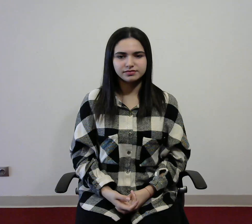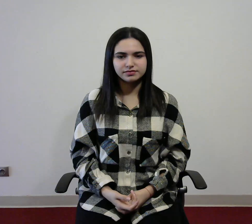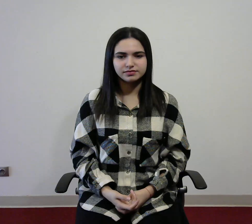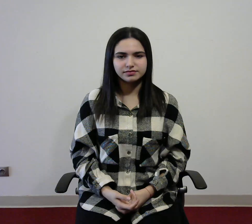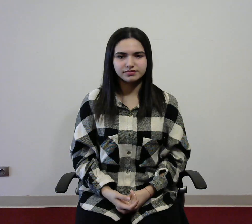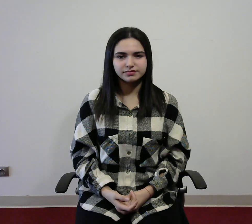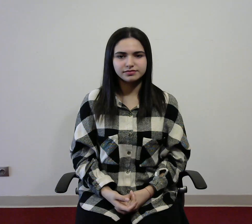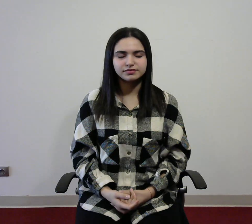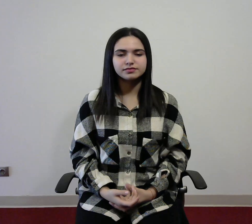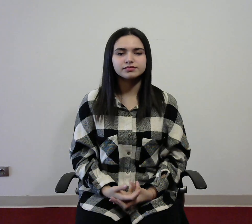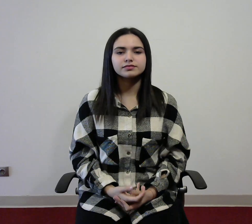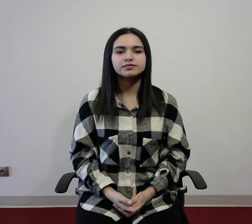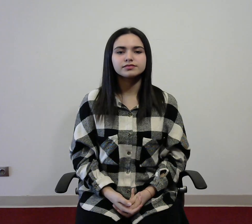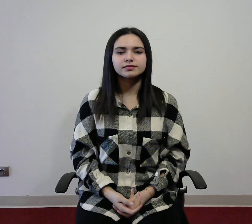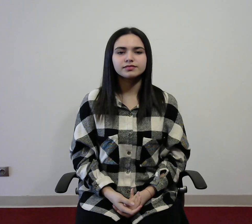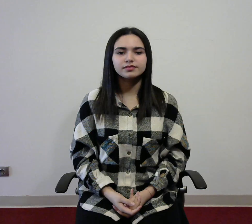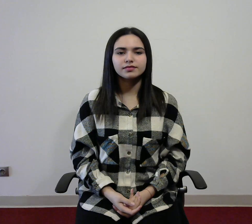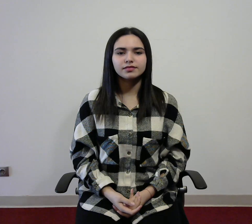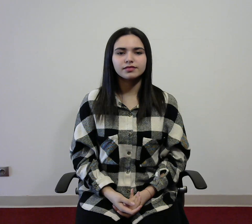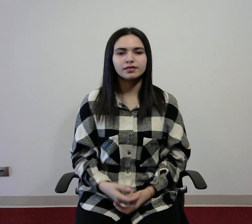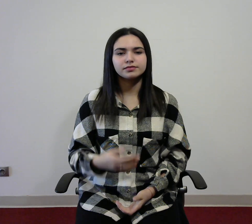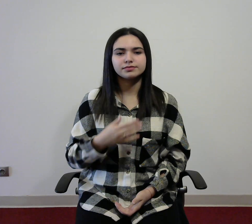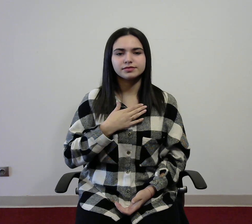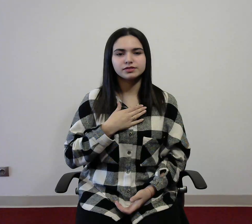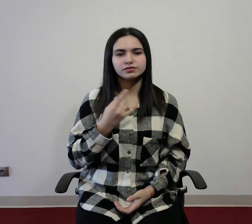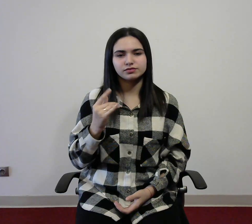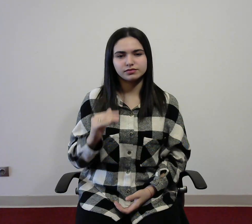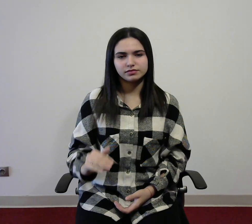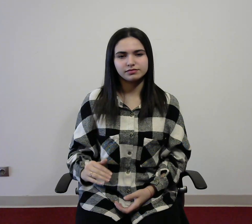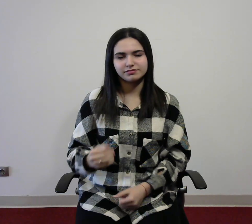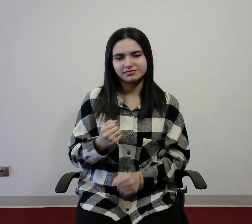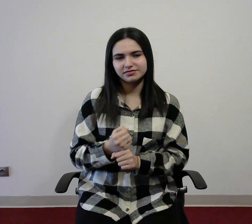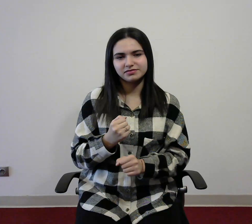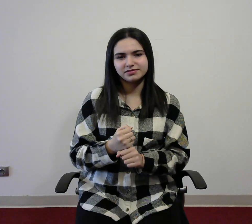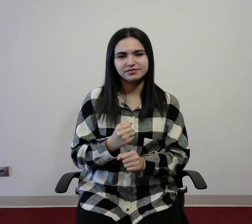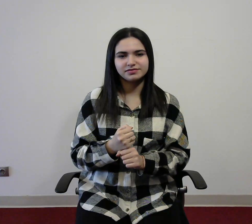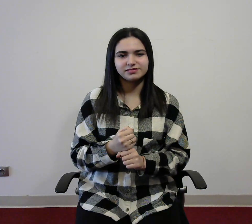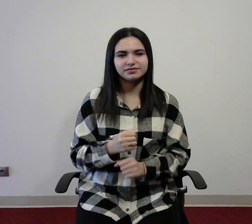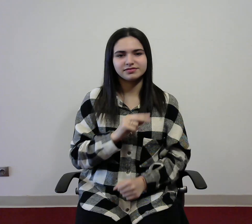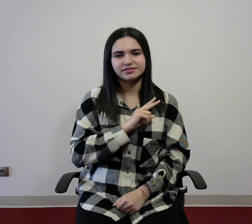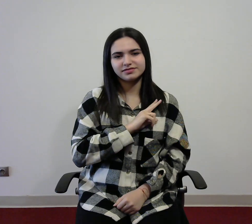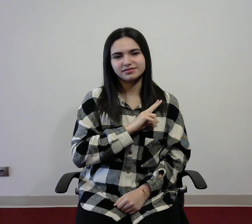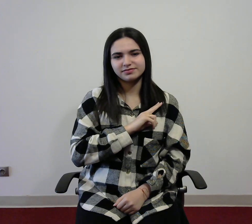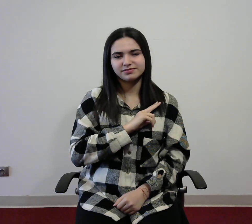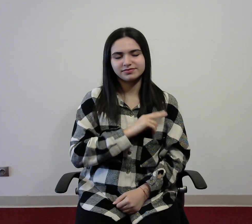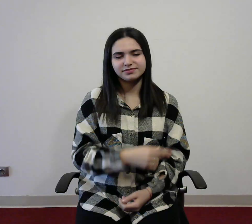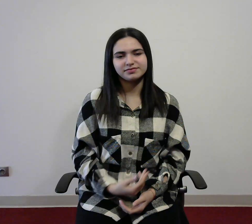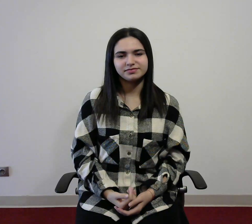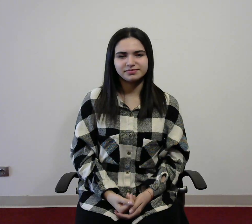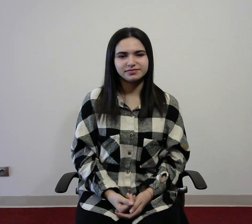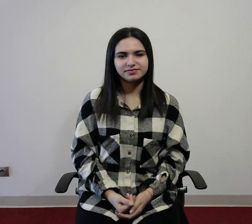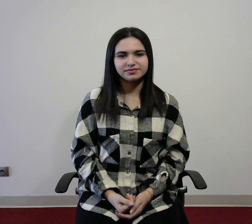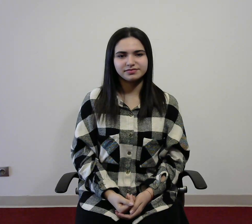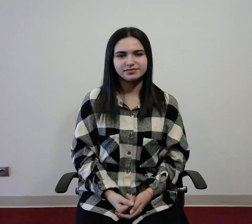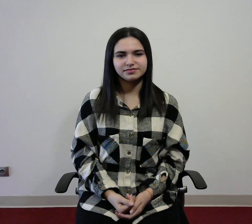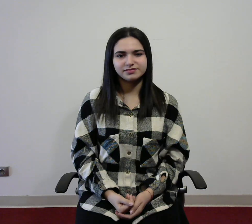Mən uşaqlarla işləməyi sevirəm